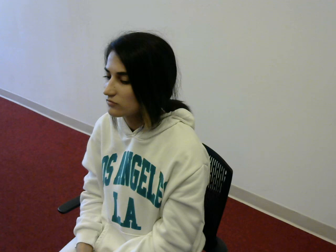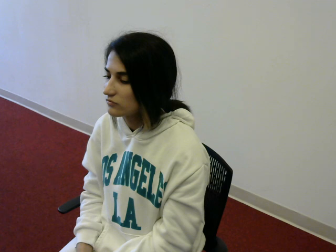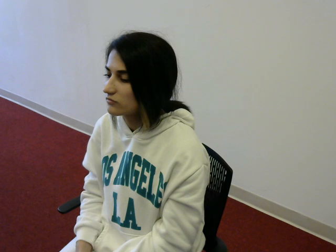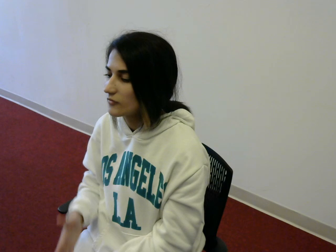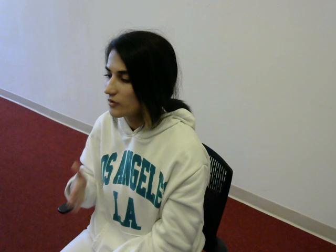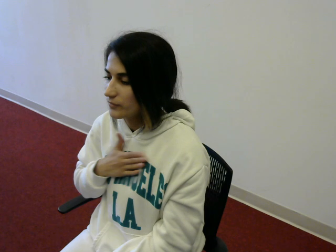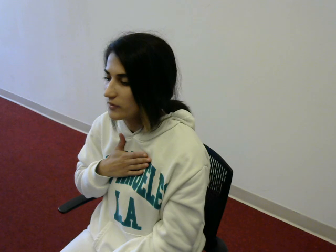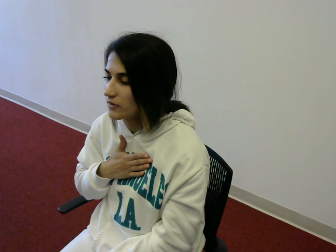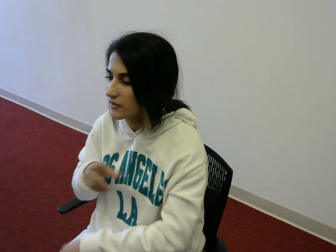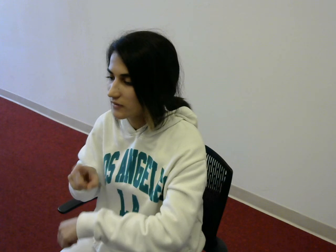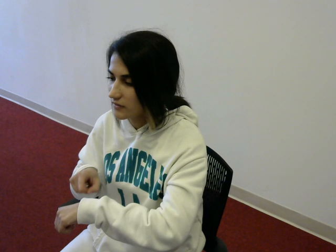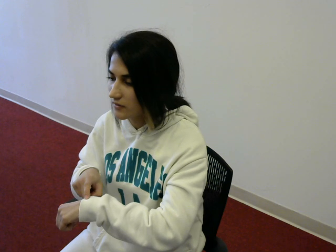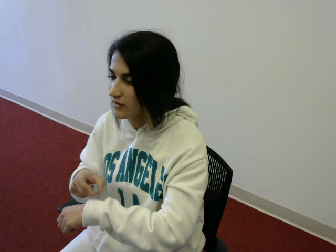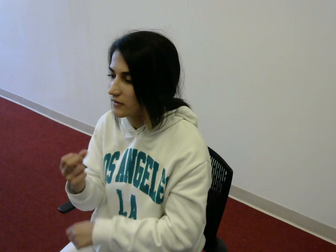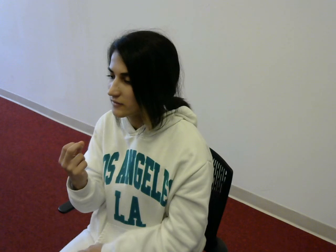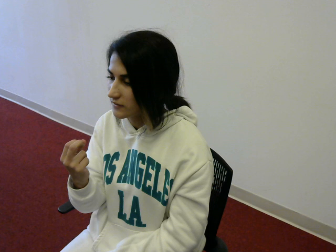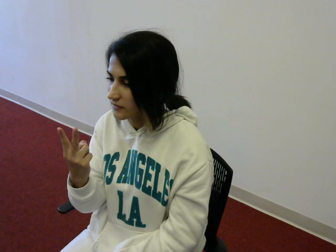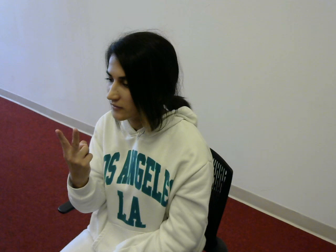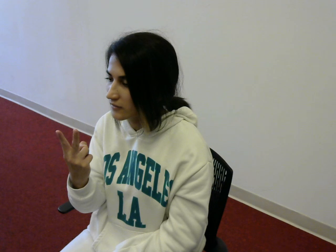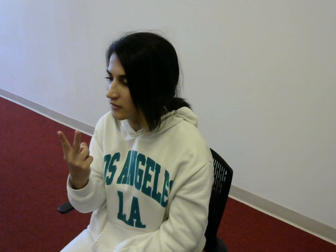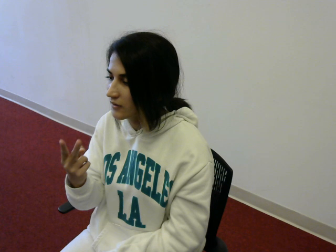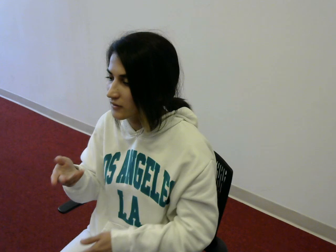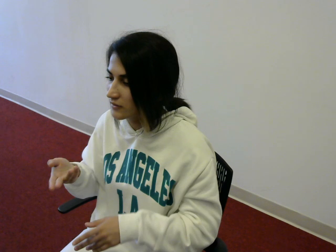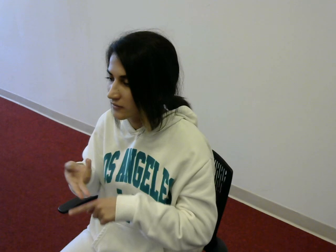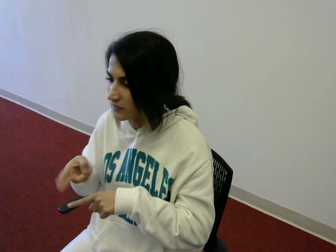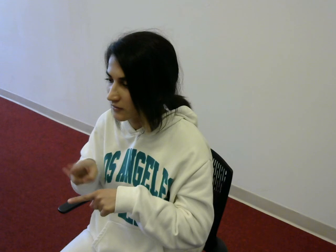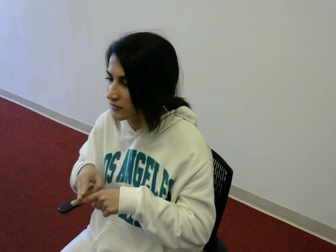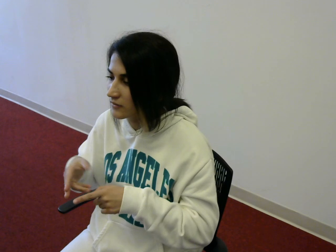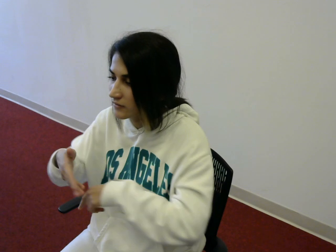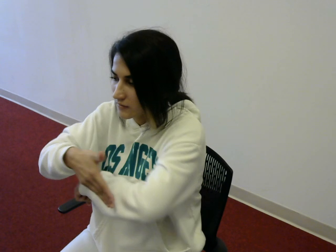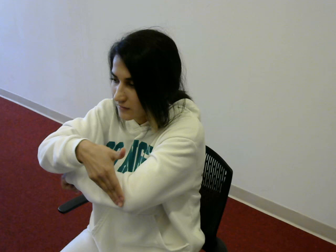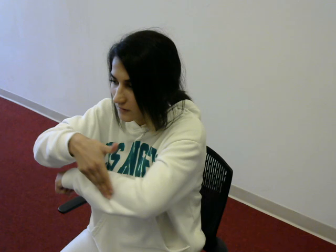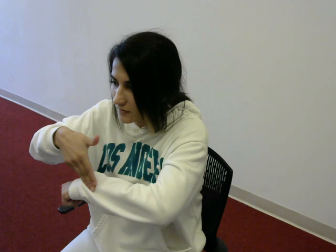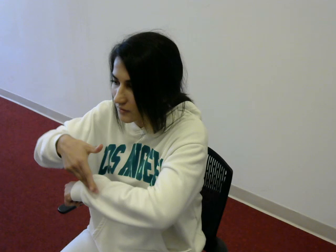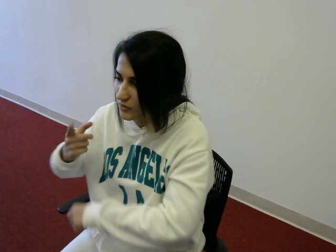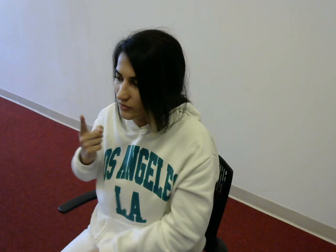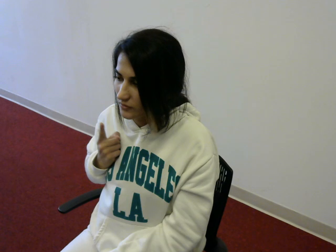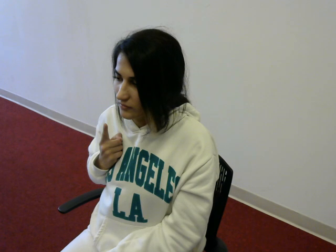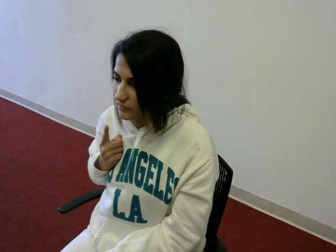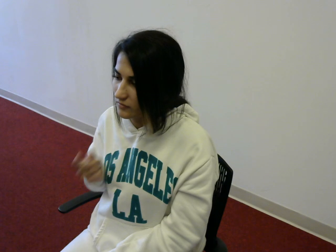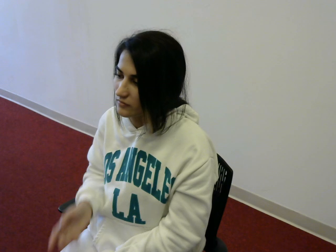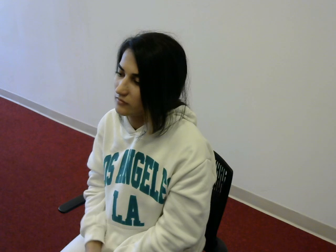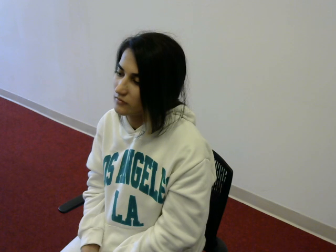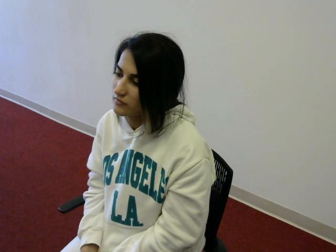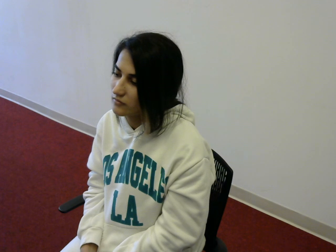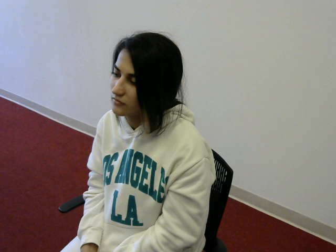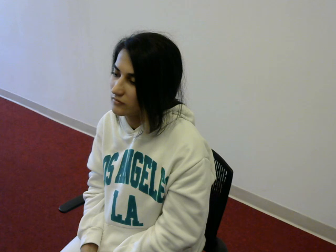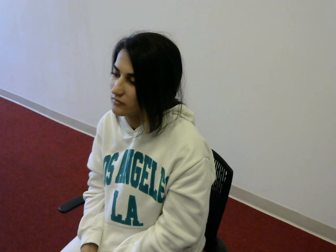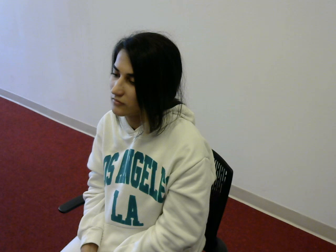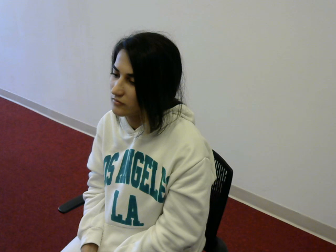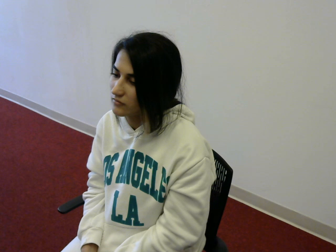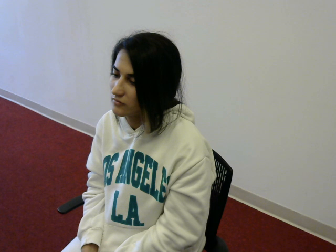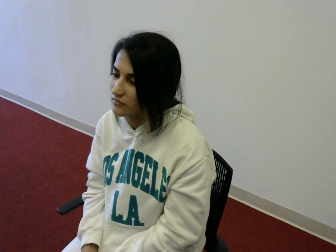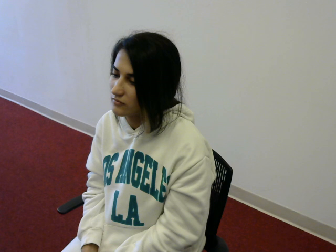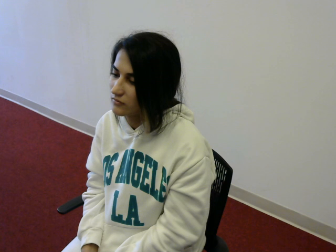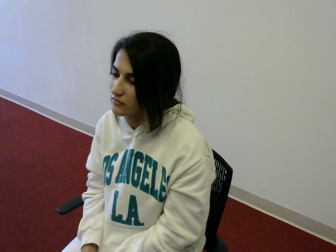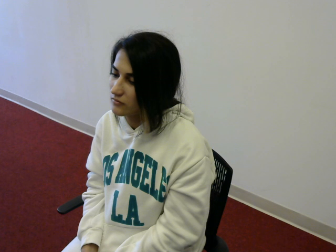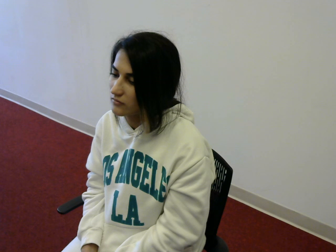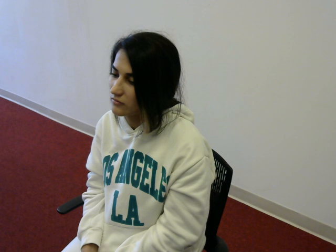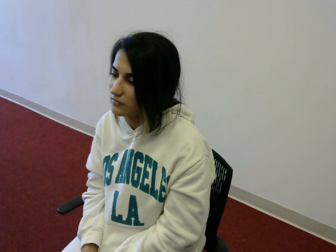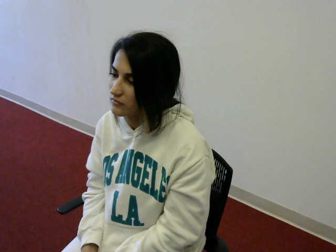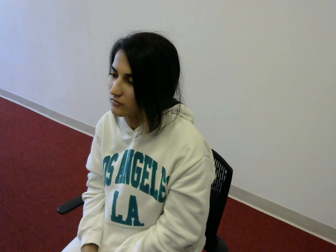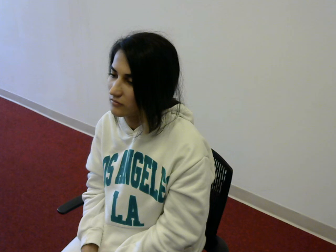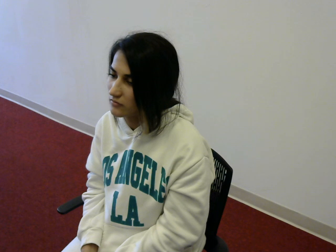Mən saat 12-də bu ünvanda olmalıyam